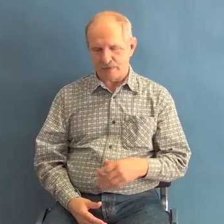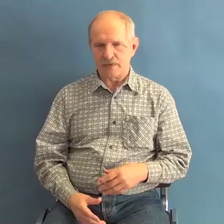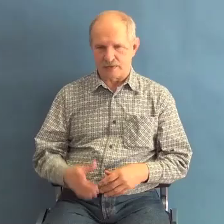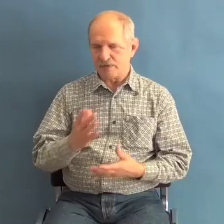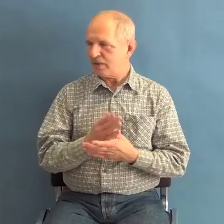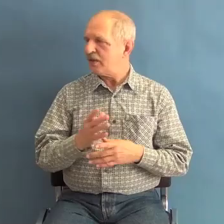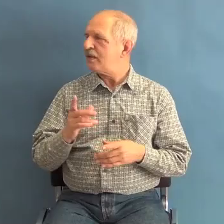Już.